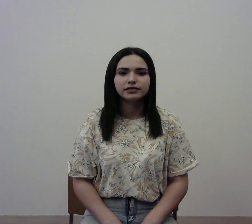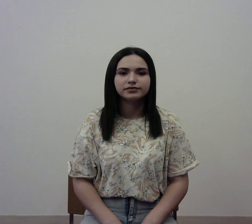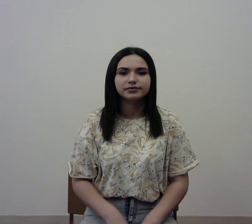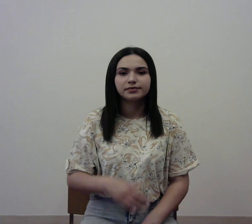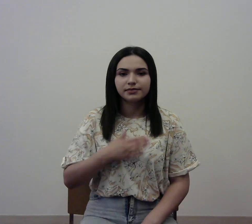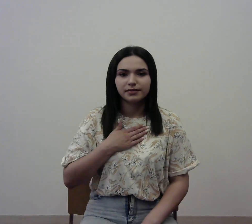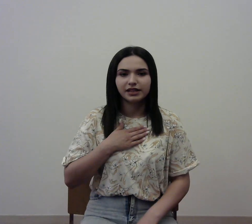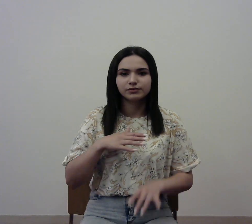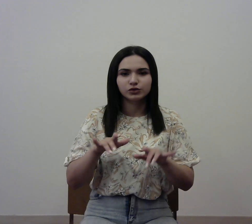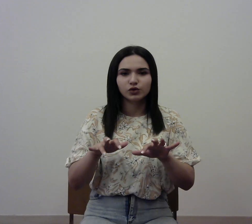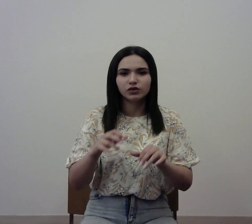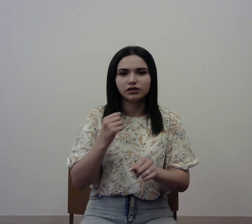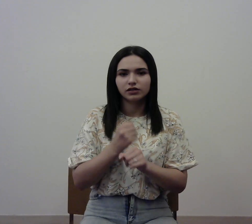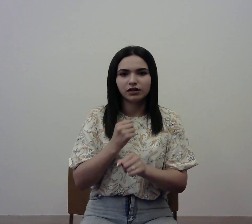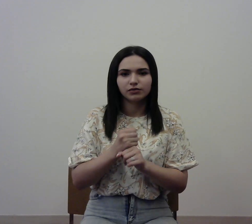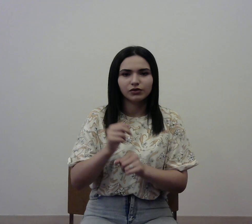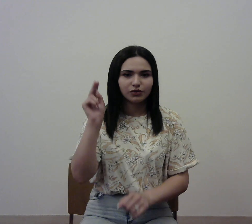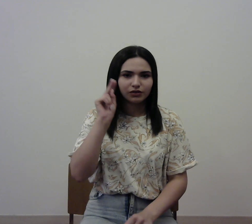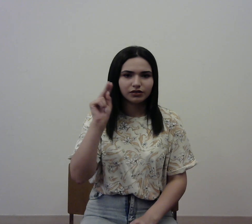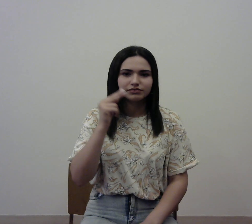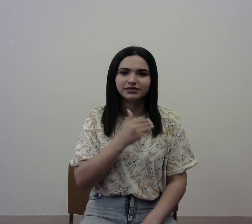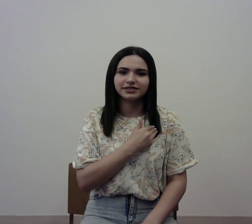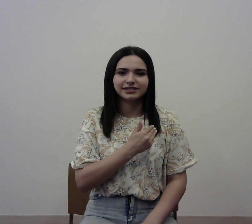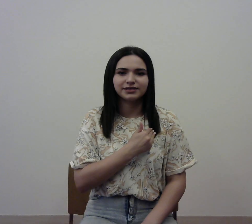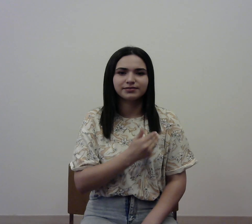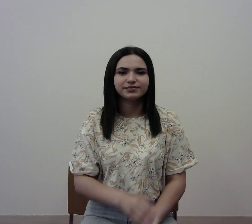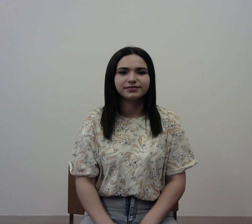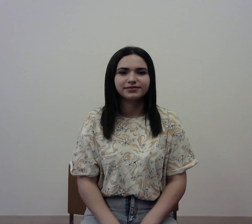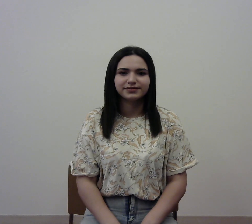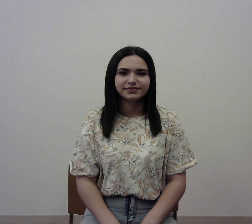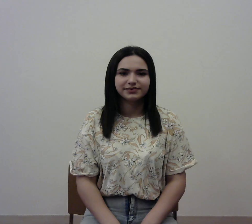Mən kompüterdə işləməyi öyrənmək istəyirəm